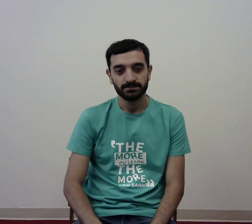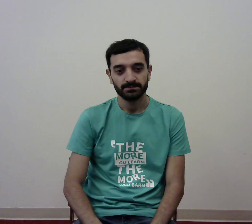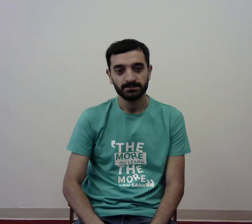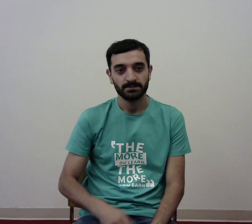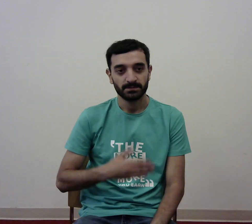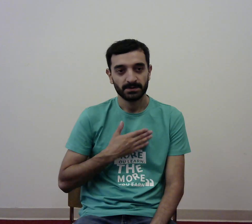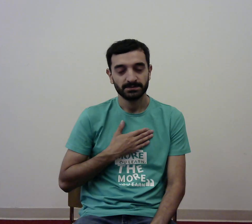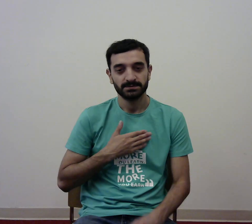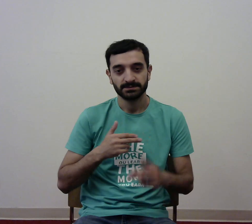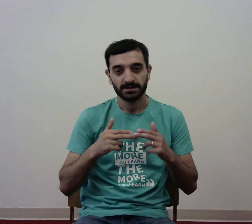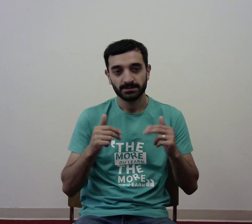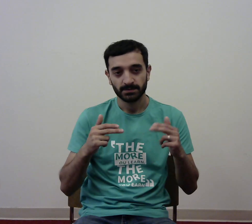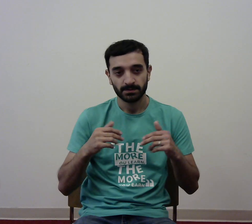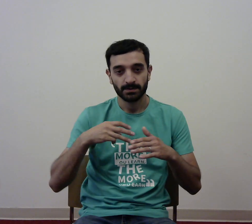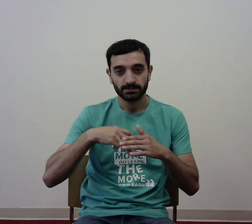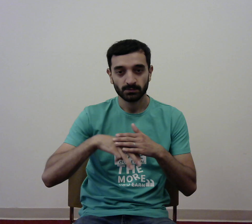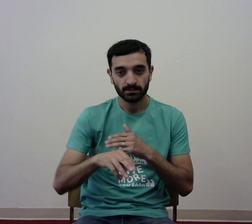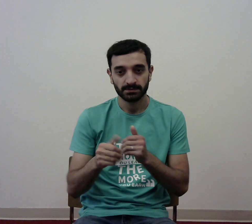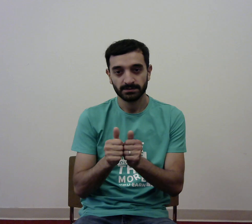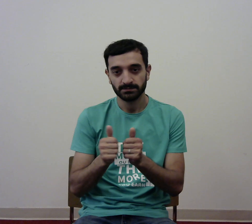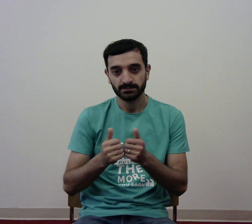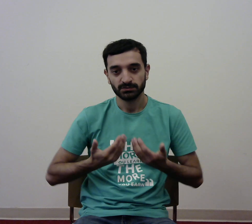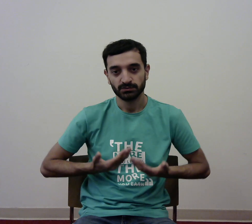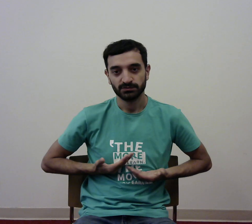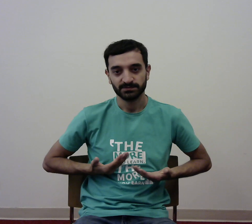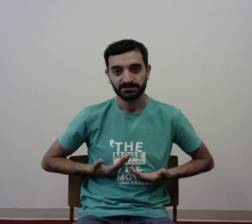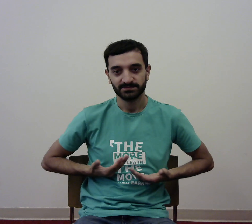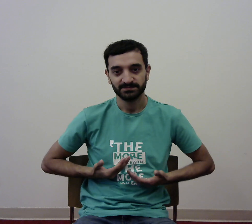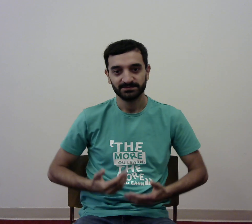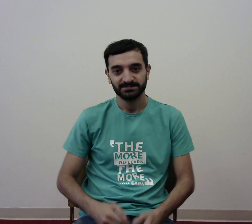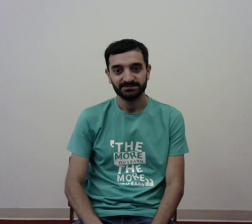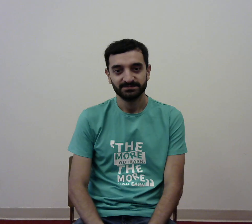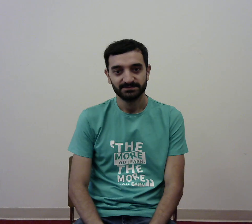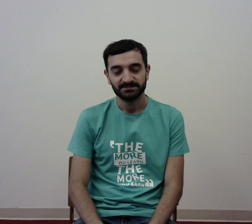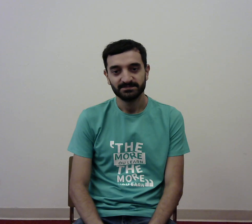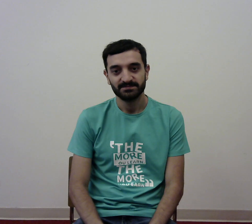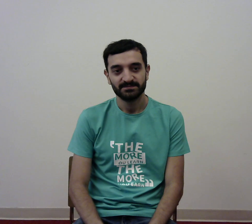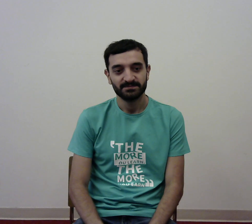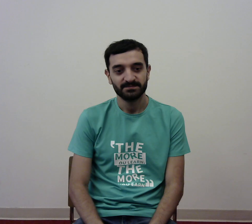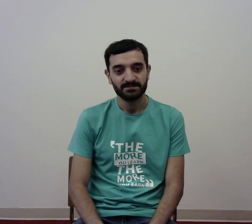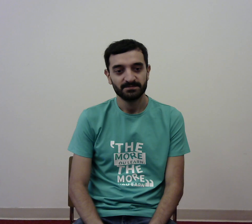Mən Nərimanov metrosunun yanında yaşayıram